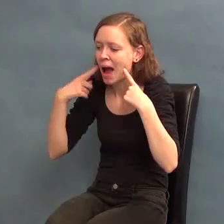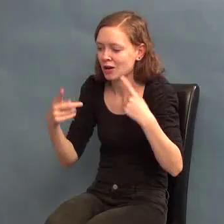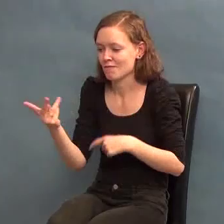Bajka.